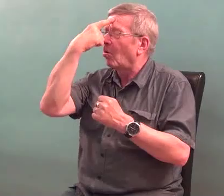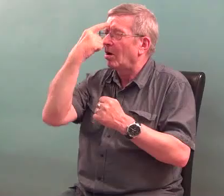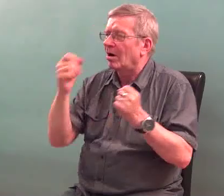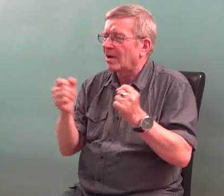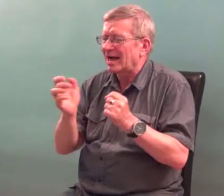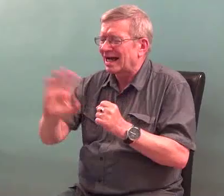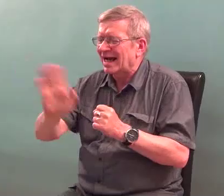Nie!